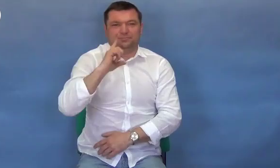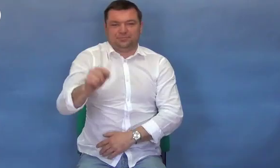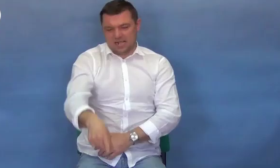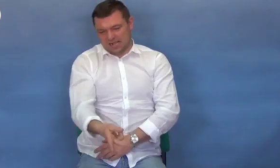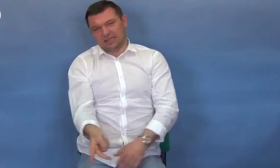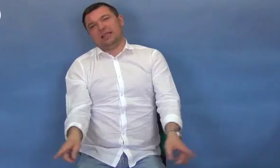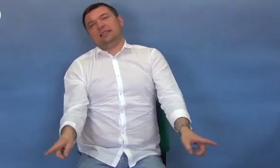A w wannie leży się długo.